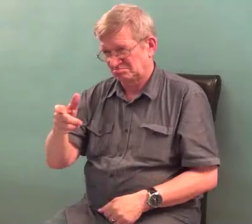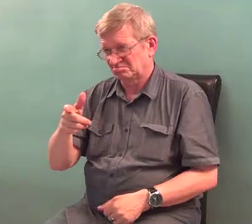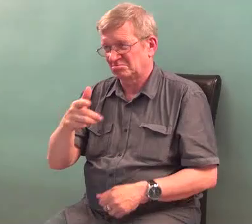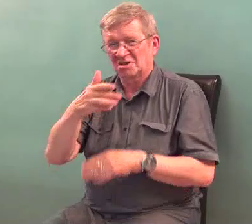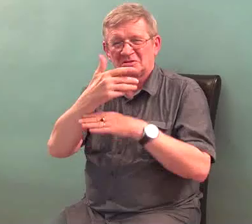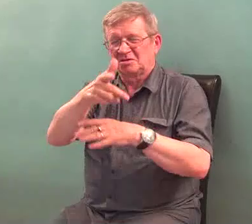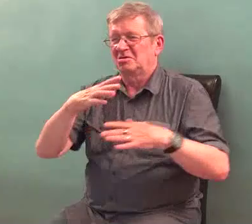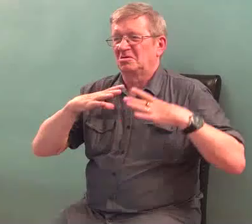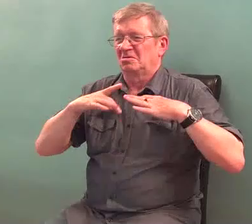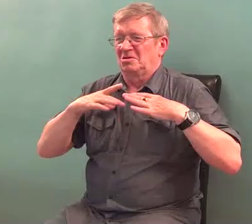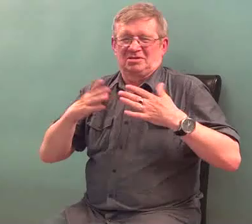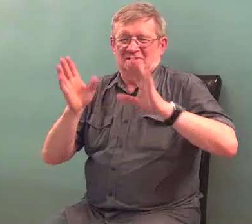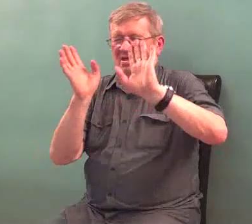Zostawmy urlop na żaglach.